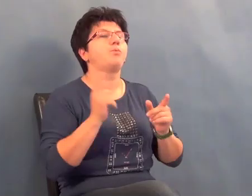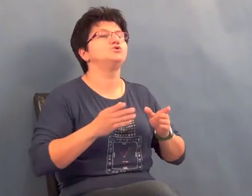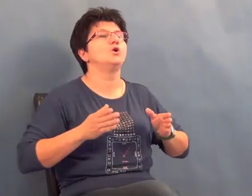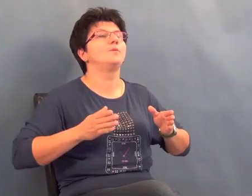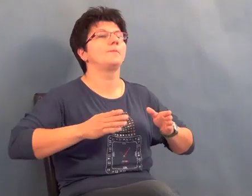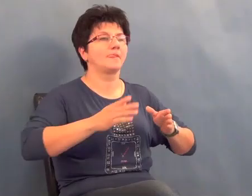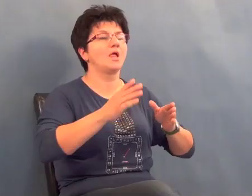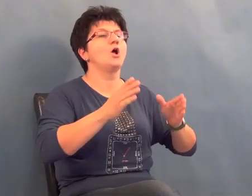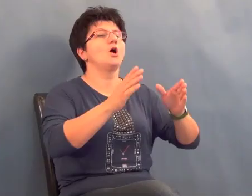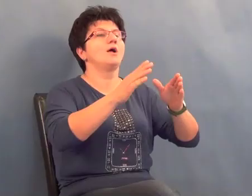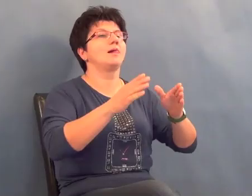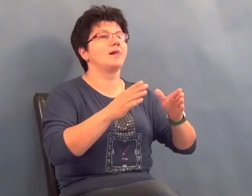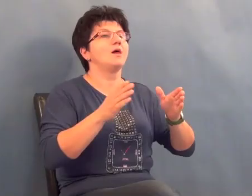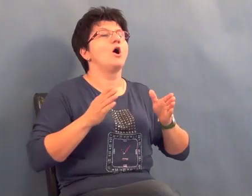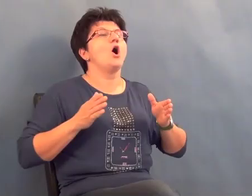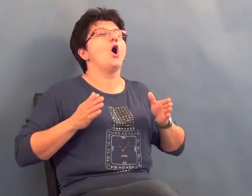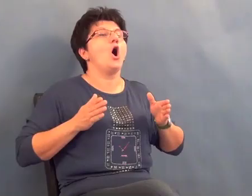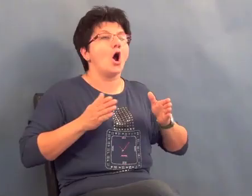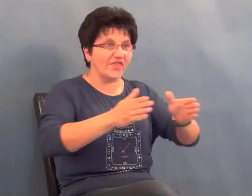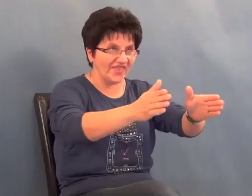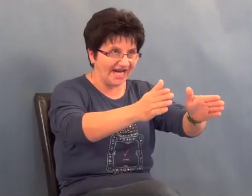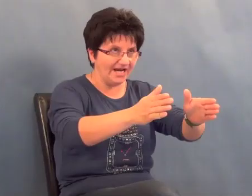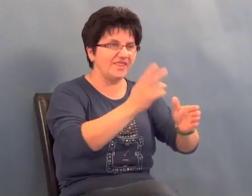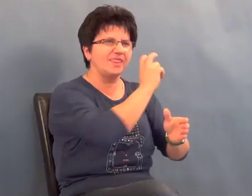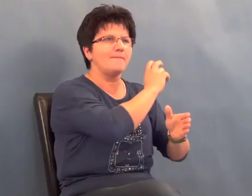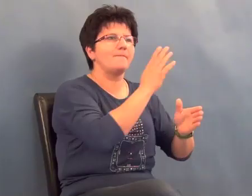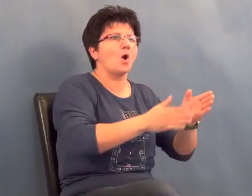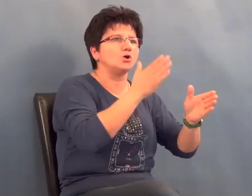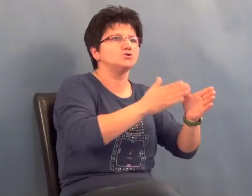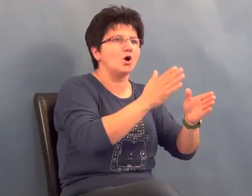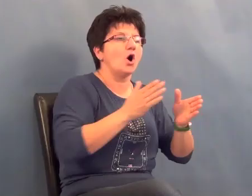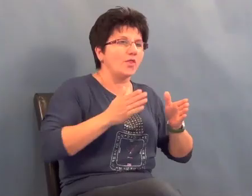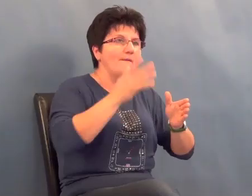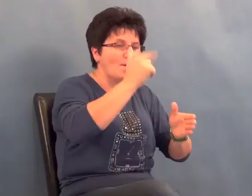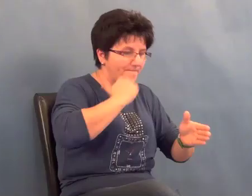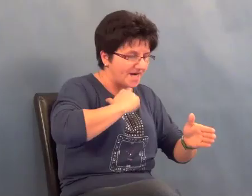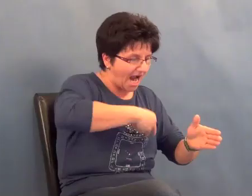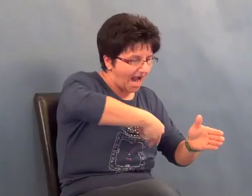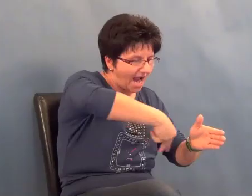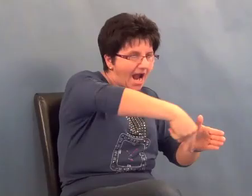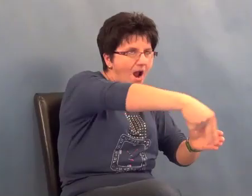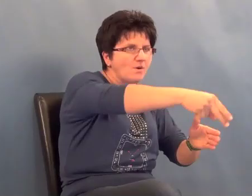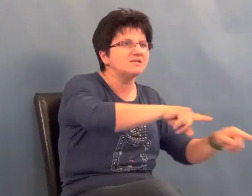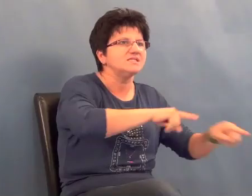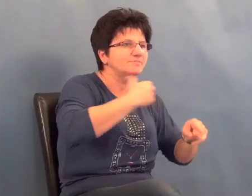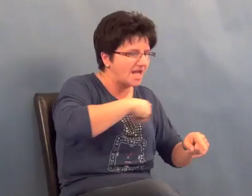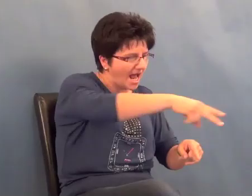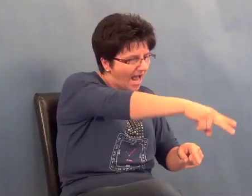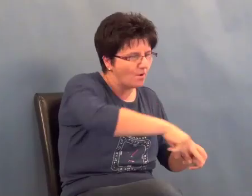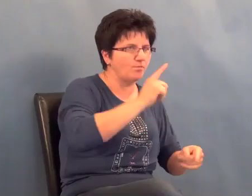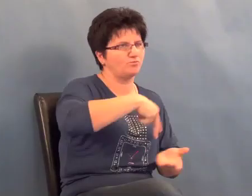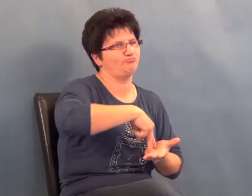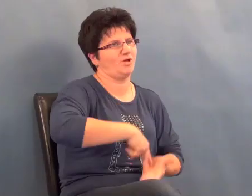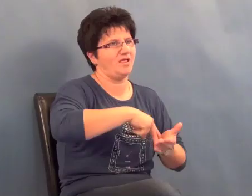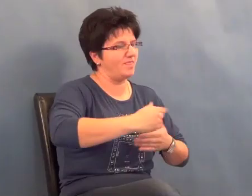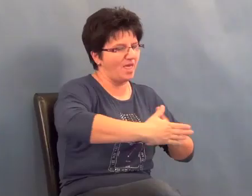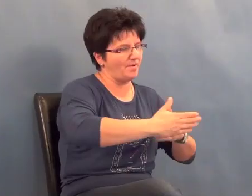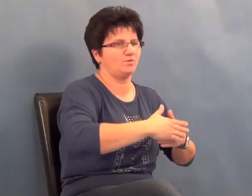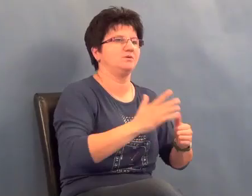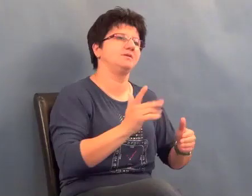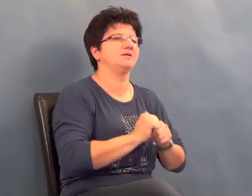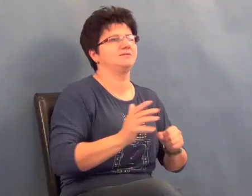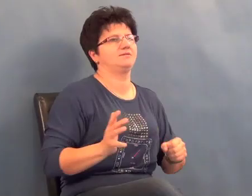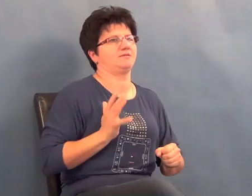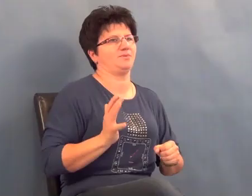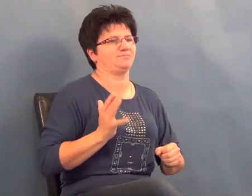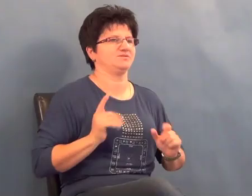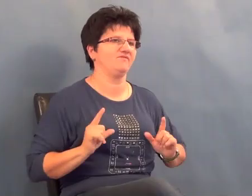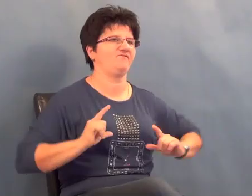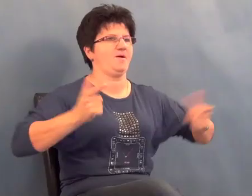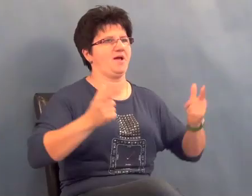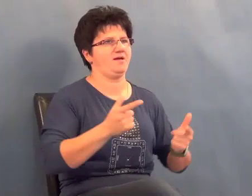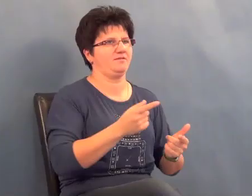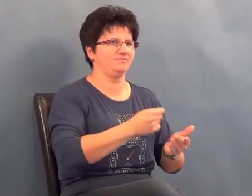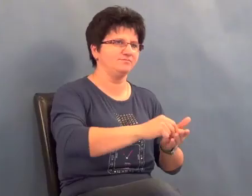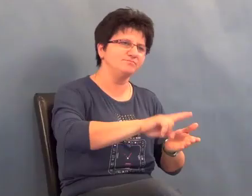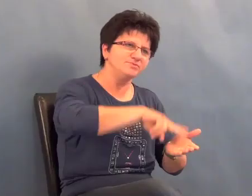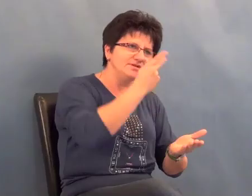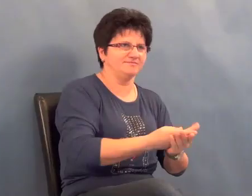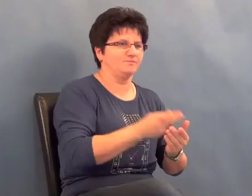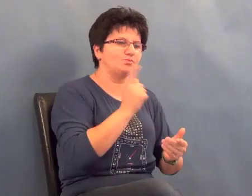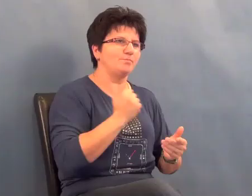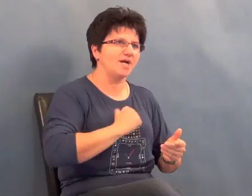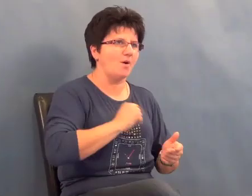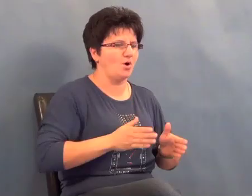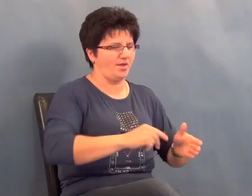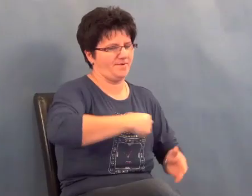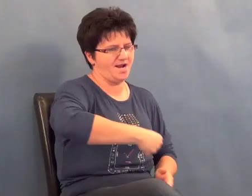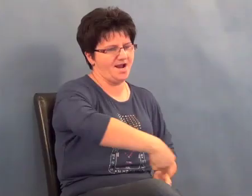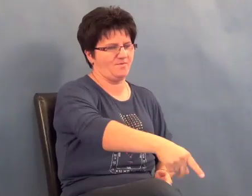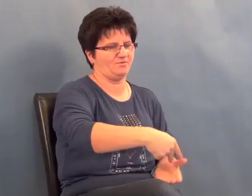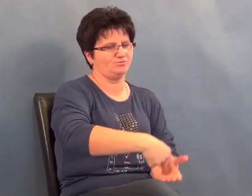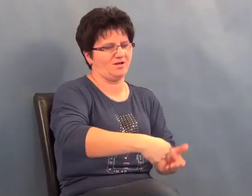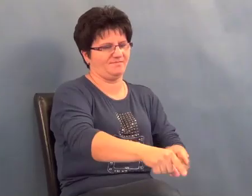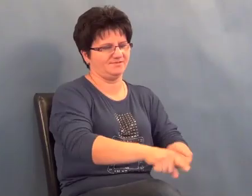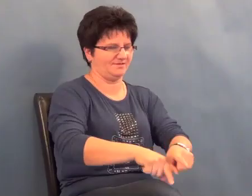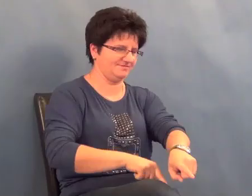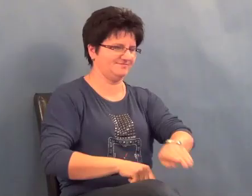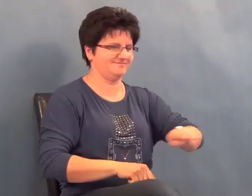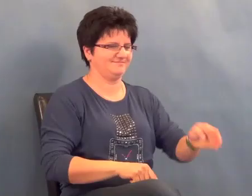Na chodniku lub na peronie jest biała krawędź, trzeba na niej stać albo przed, bo jak się ją przekroczy to może być wypadek z tramwajem lub z pociągiem lub można upaść.